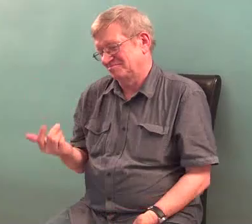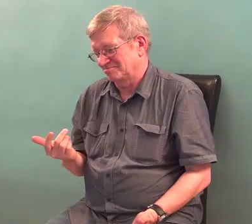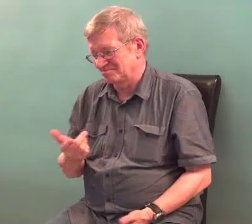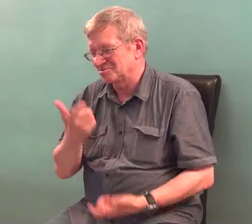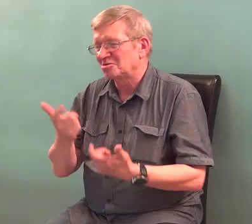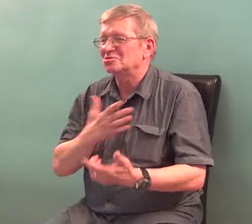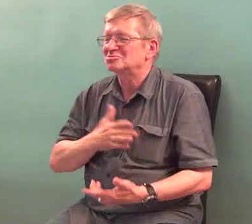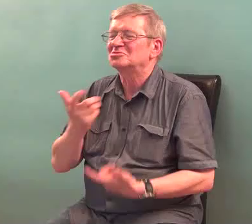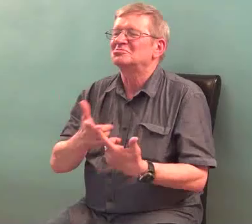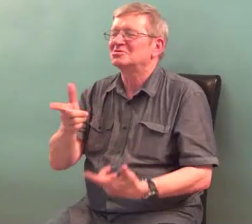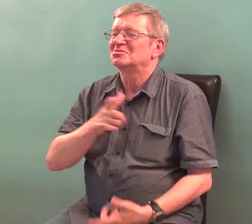Co będziemy robić w sobotę?